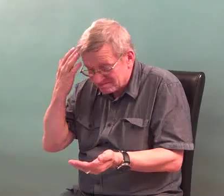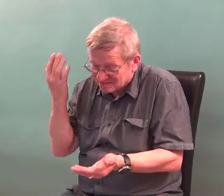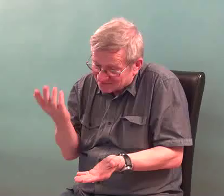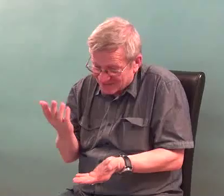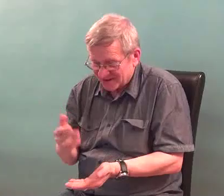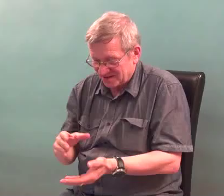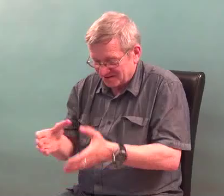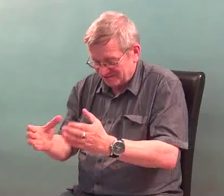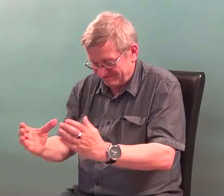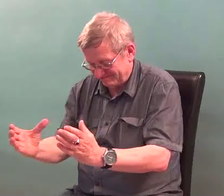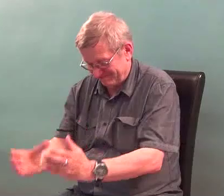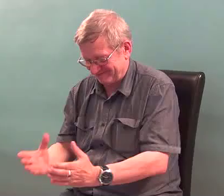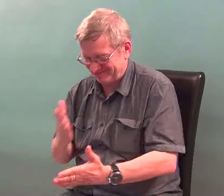Stawia miskę i jest zadowolona.